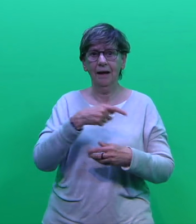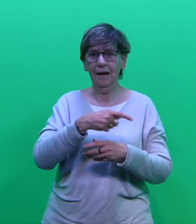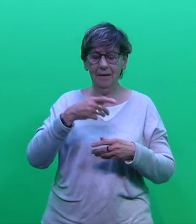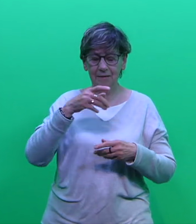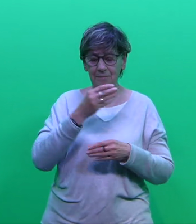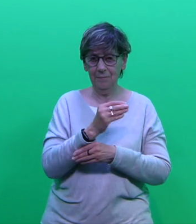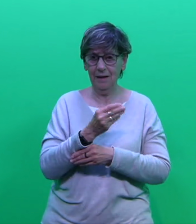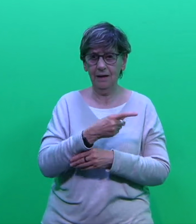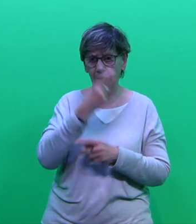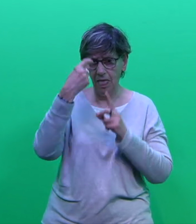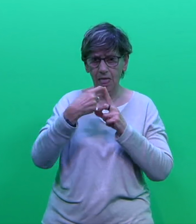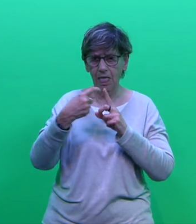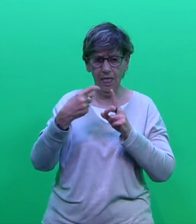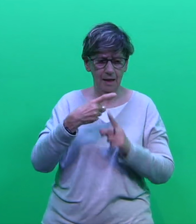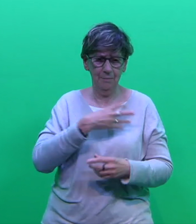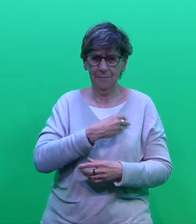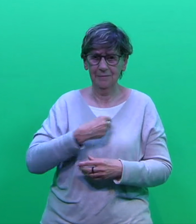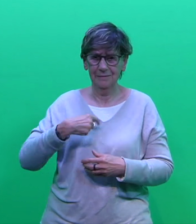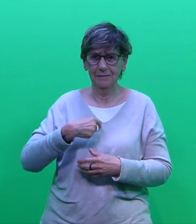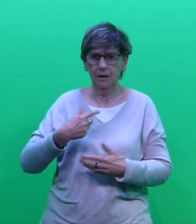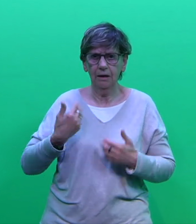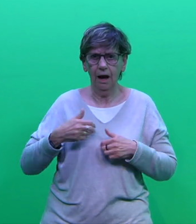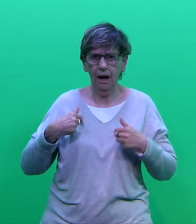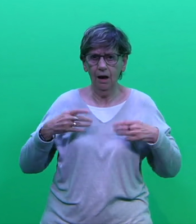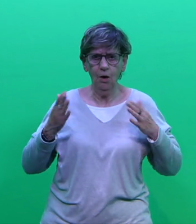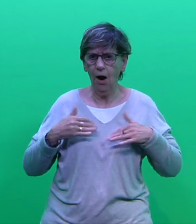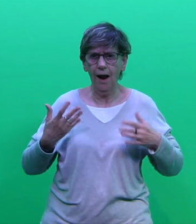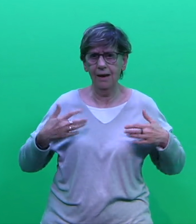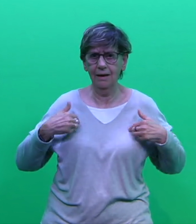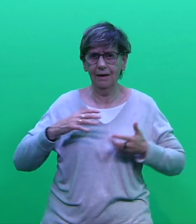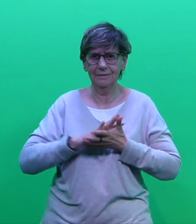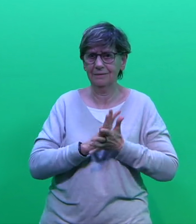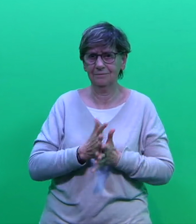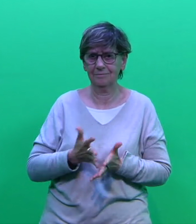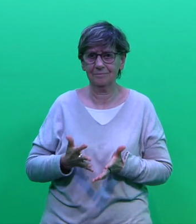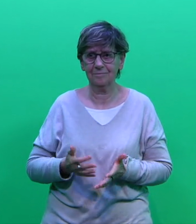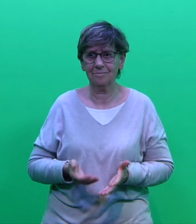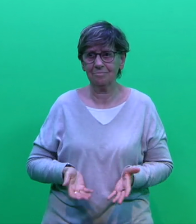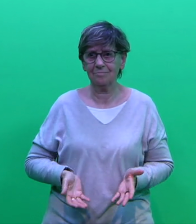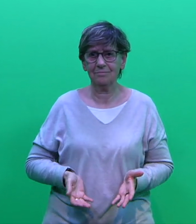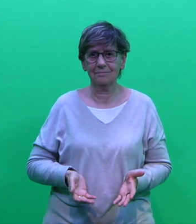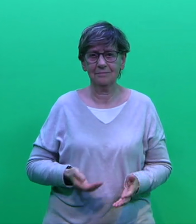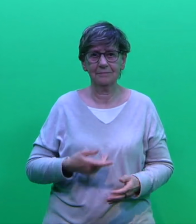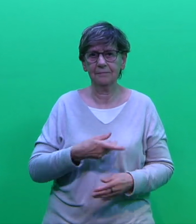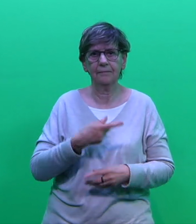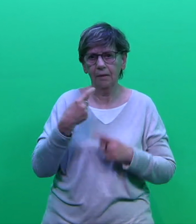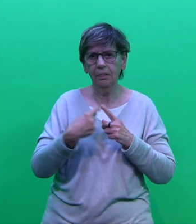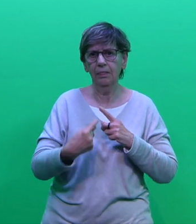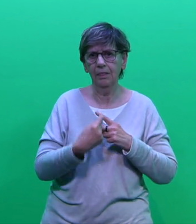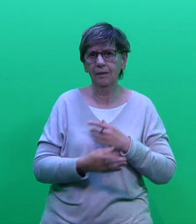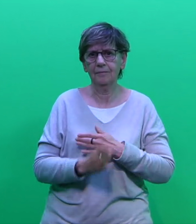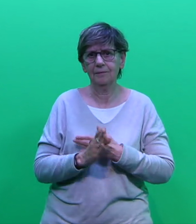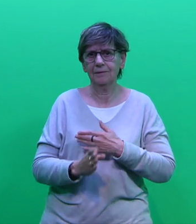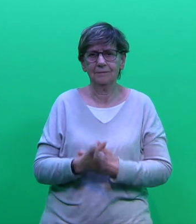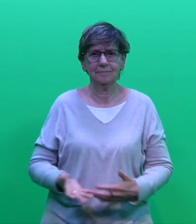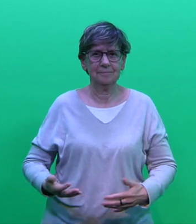El nadó vol pit, està obessionat, però ja no tinc més llet, què he de fer? Però està obsessionat amb el pit.